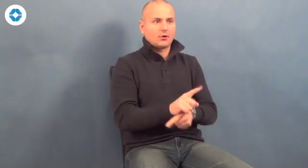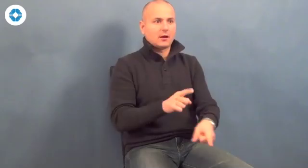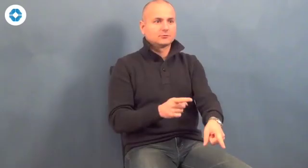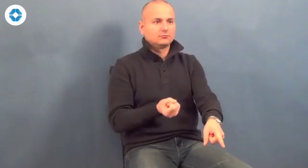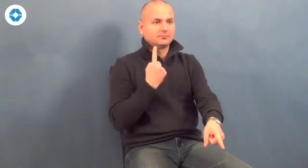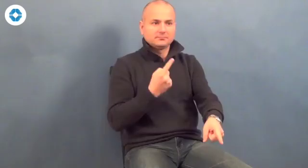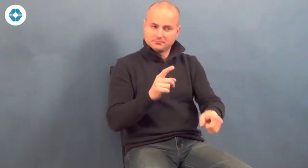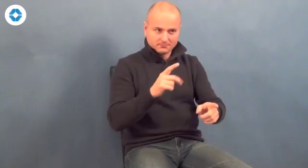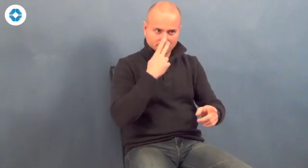Coś dziwnego, nie widziałem tego wcześniej.